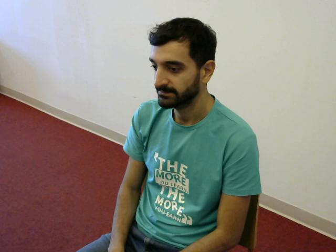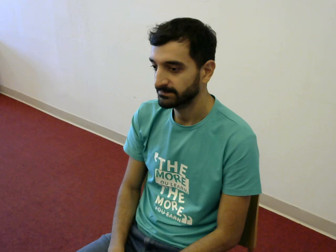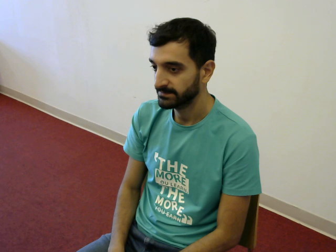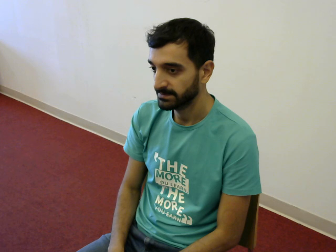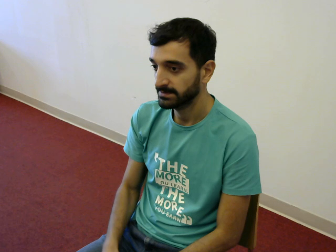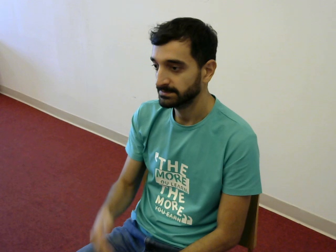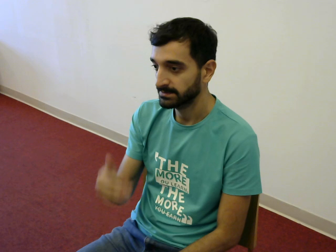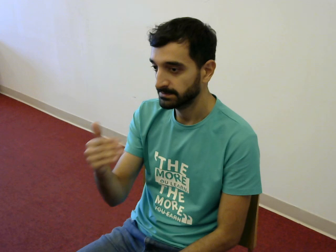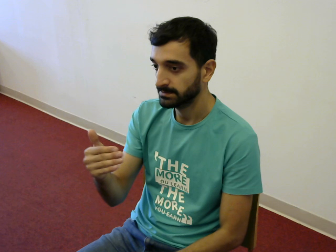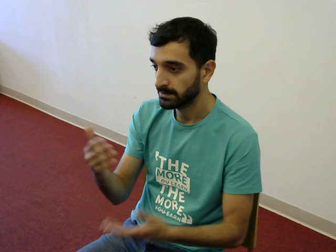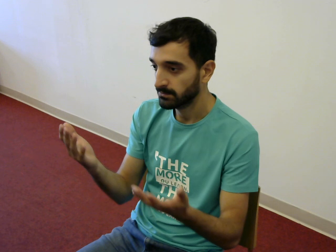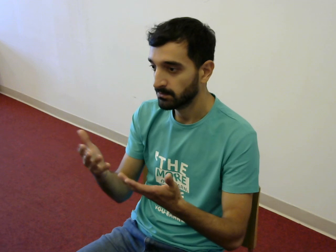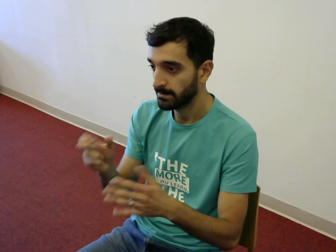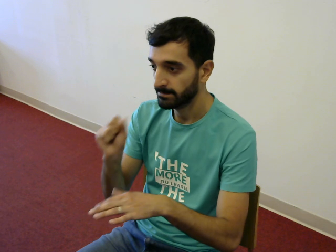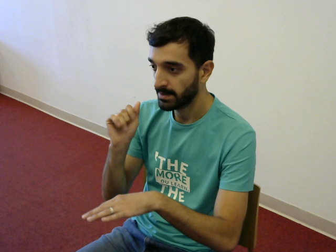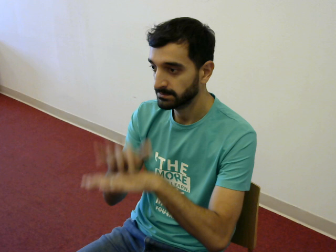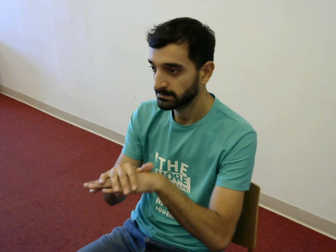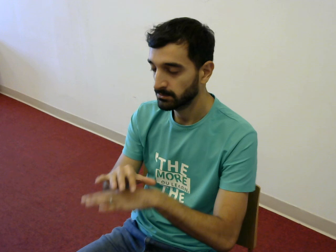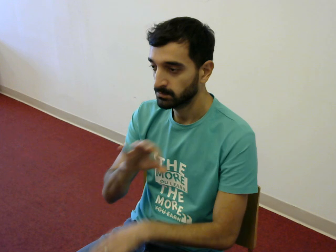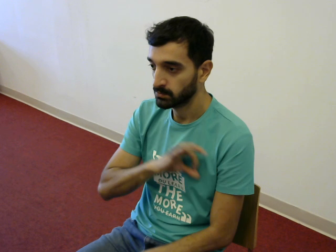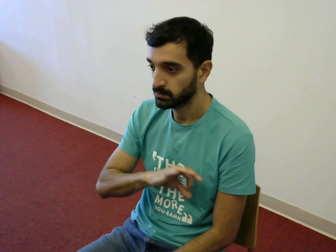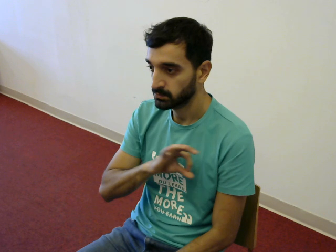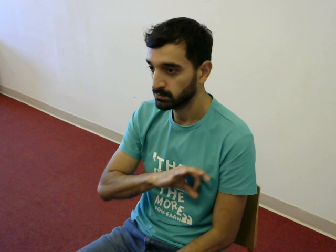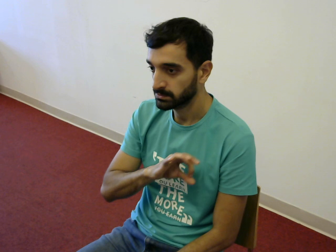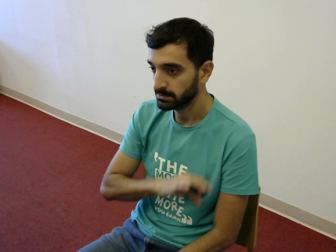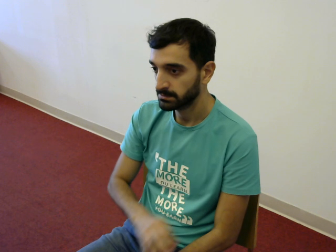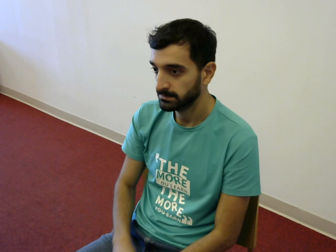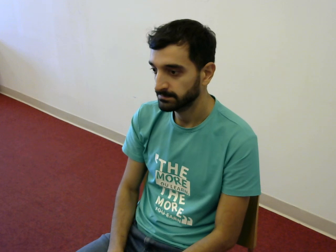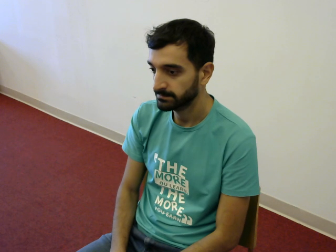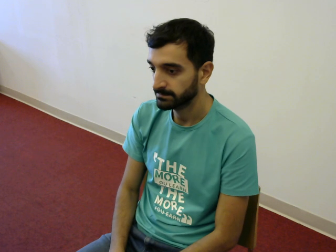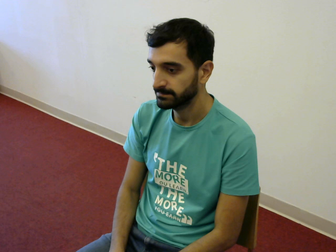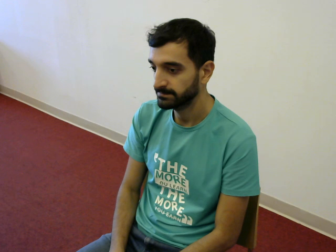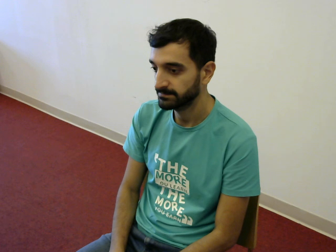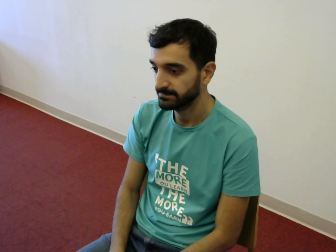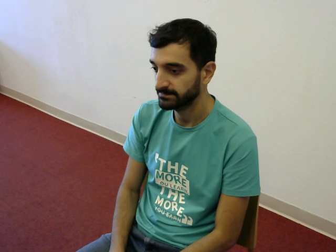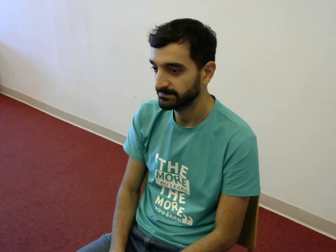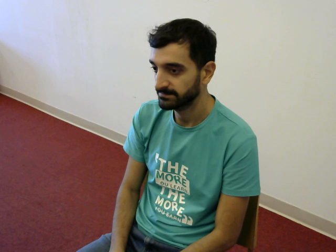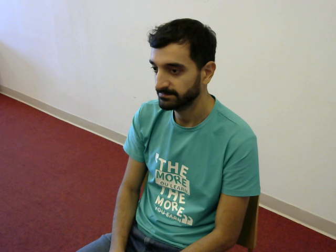Siz hansı bankın müştərisisiniz?